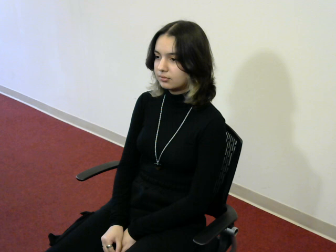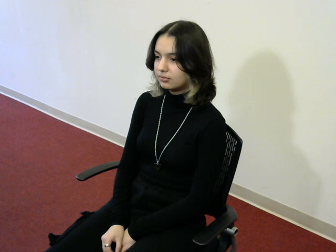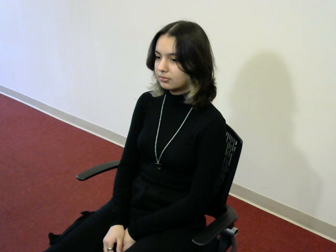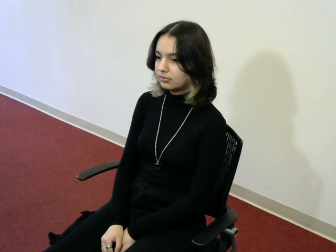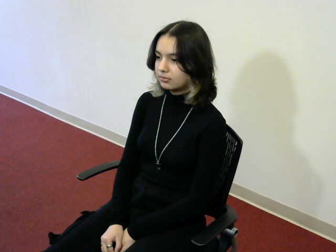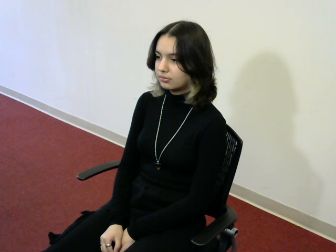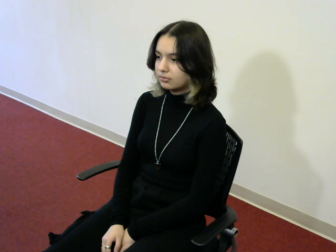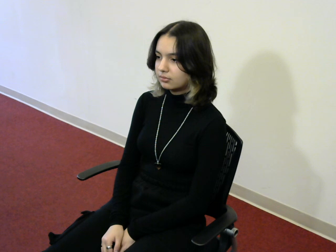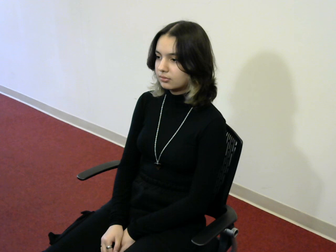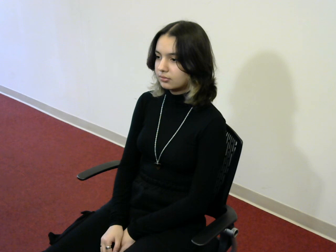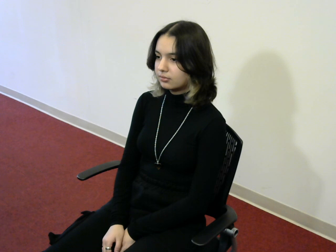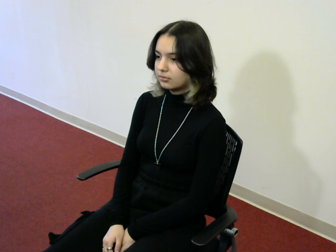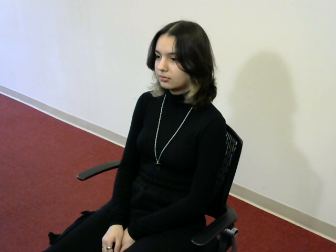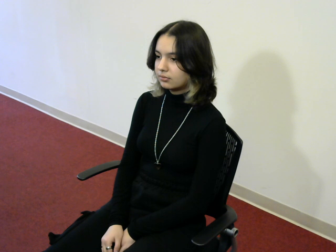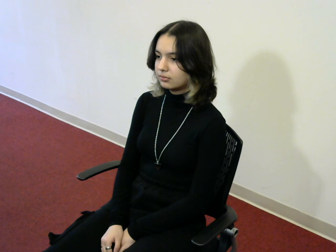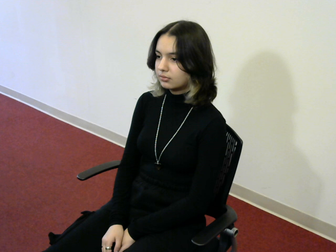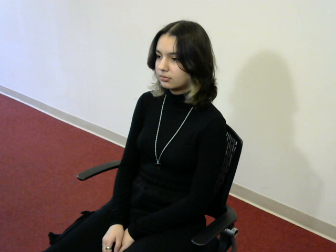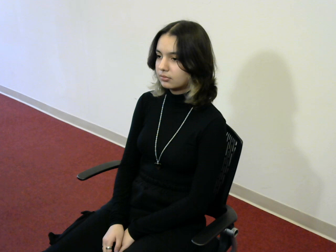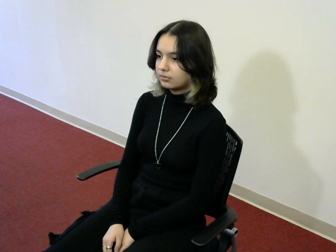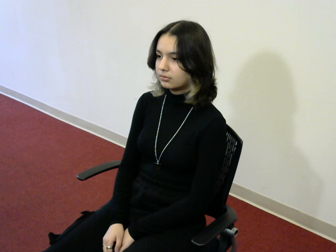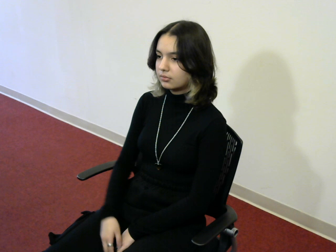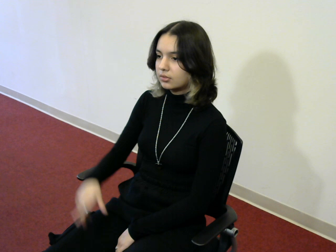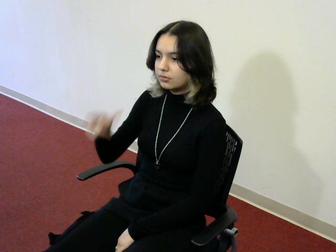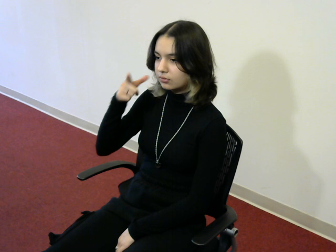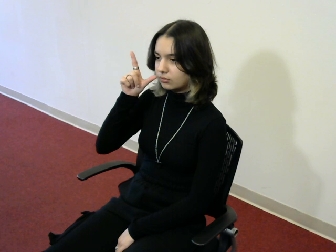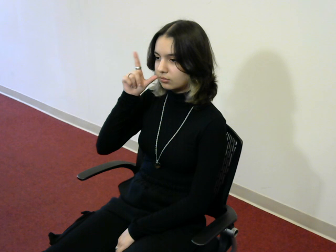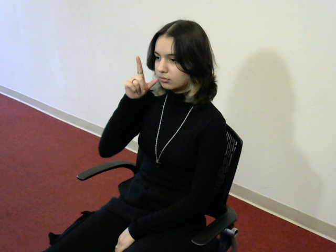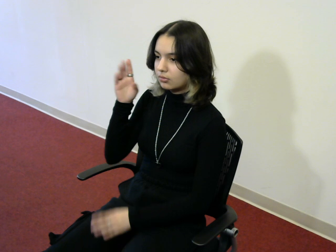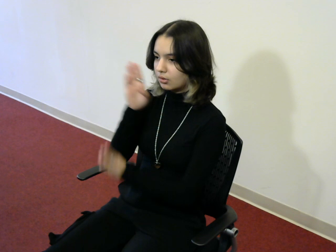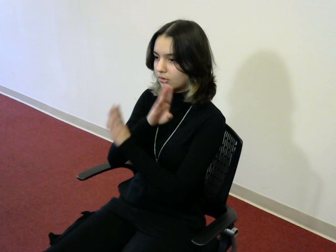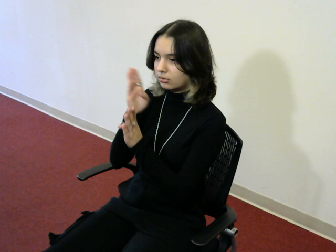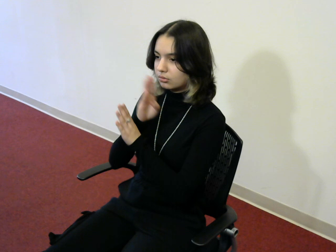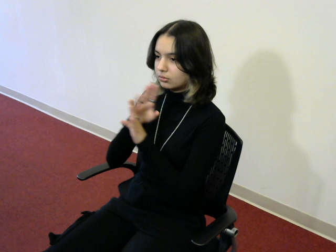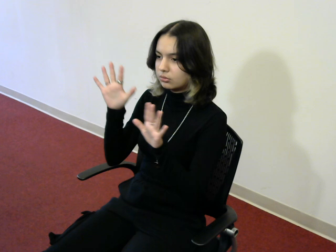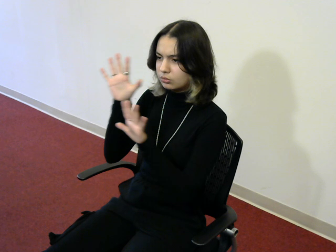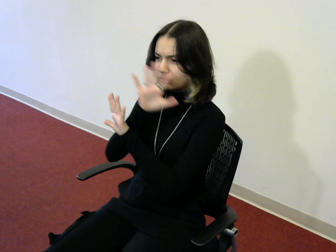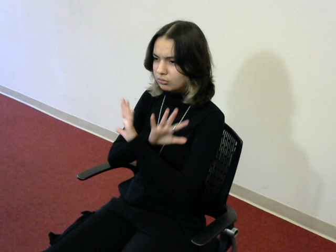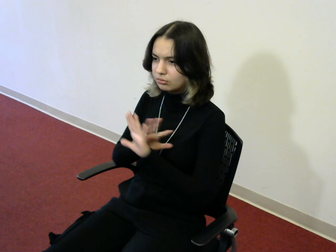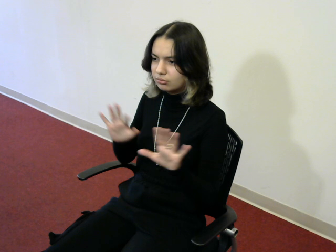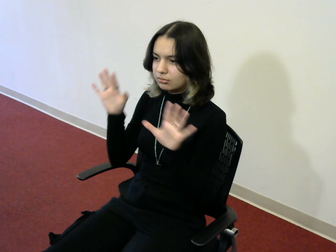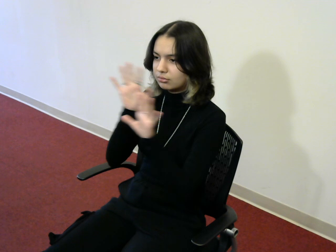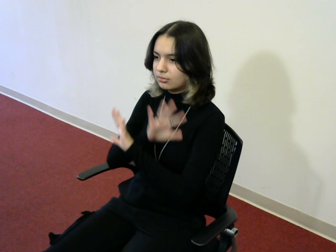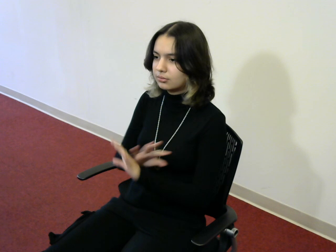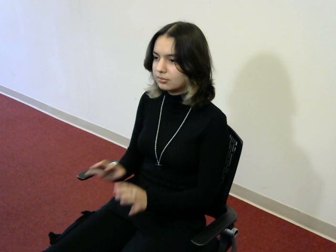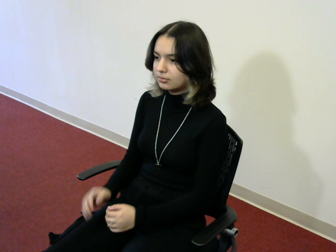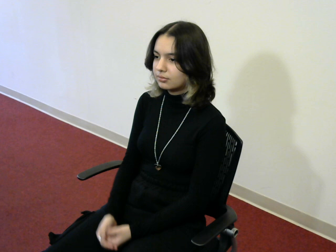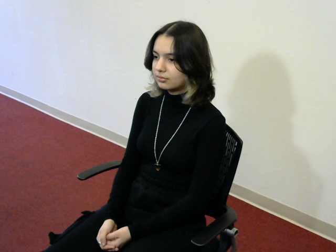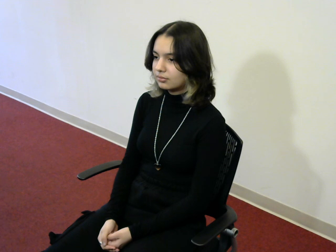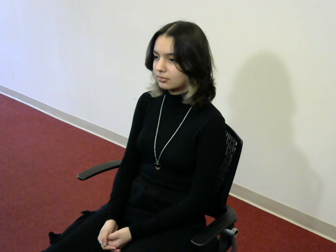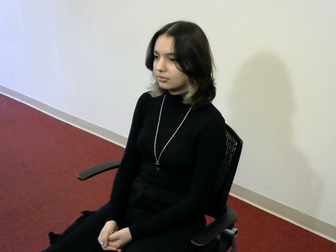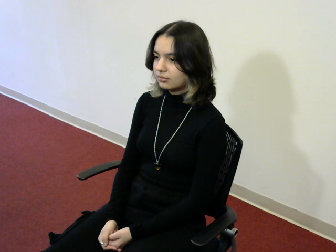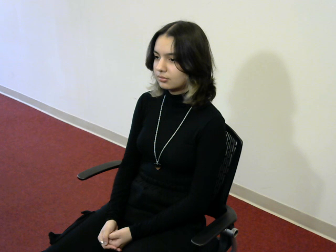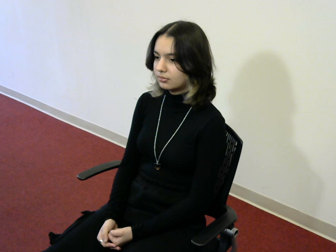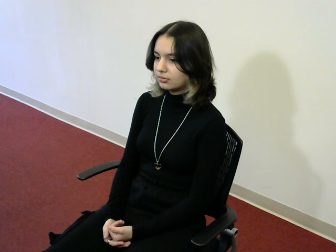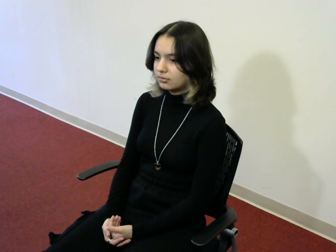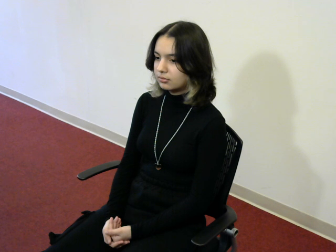Srağagün hava dumanlı idi